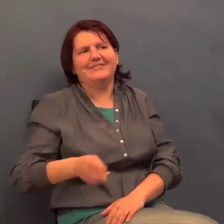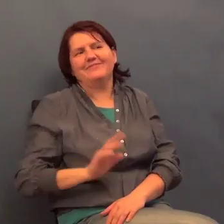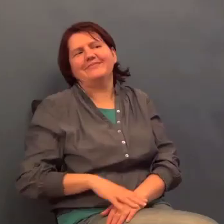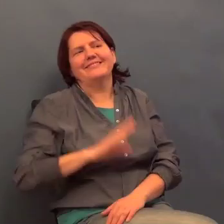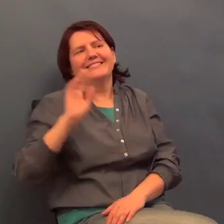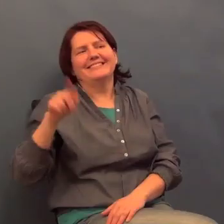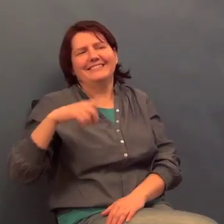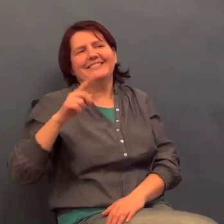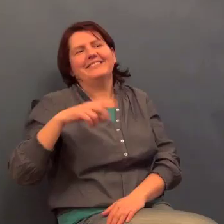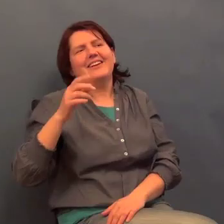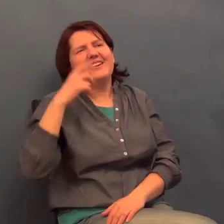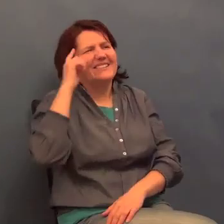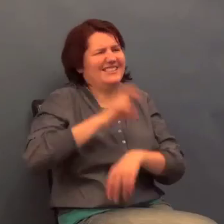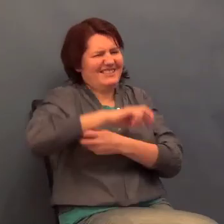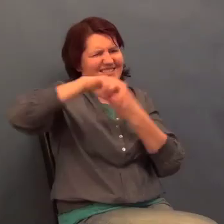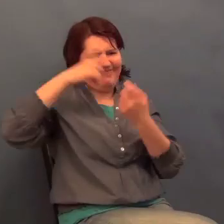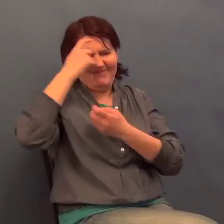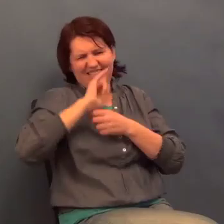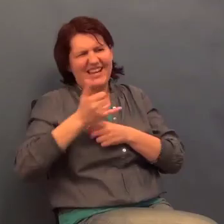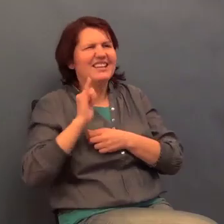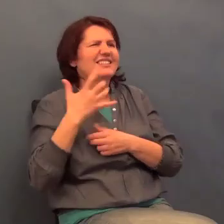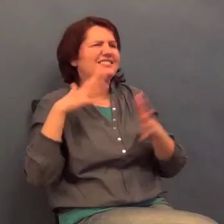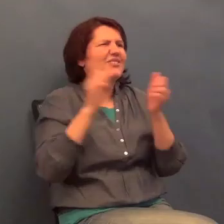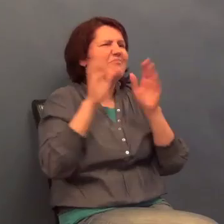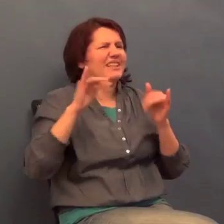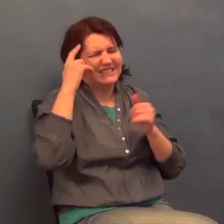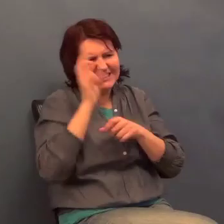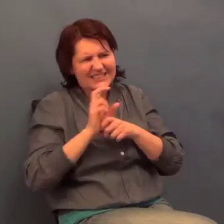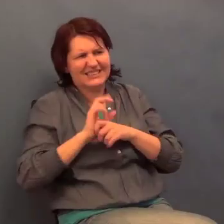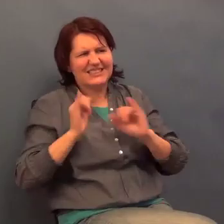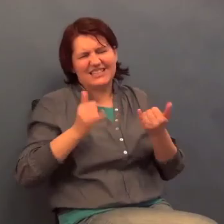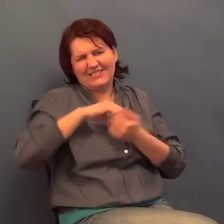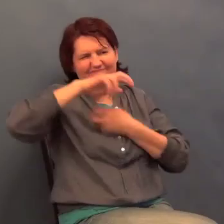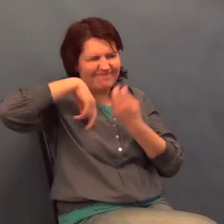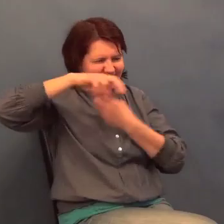Kot drepcze w kółko i zastanawia się, co zrobić.